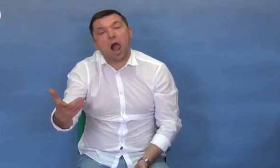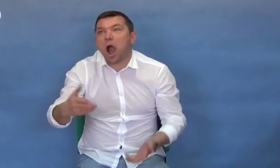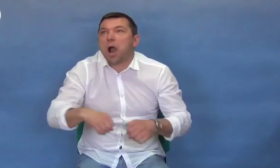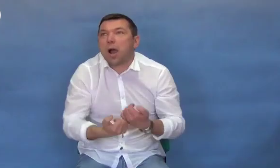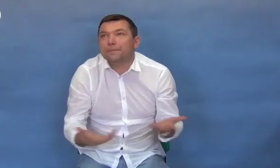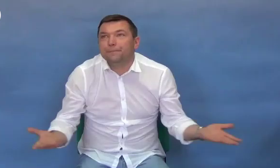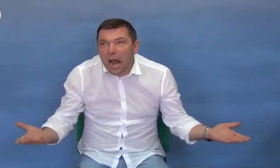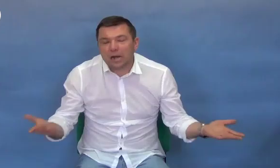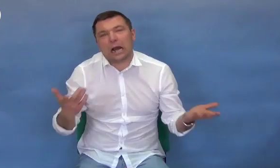Zepsuty, nie ma.